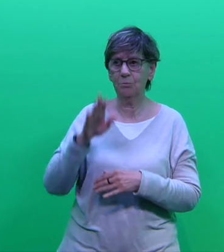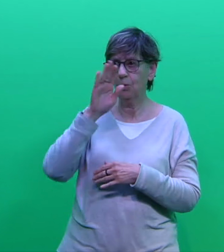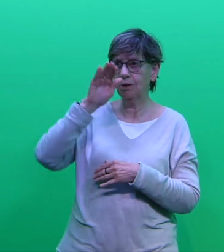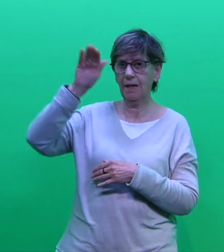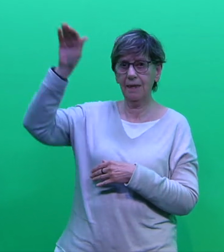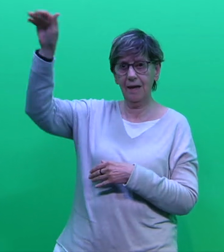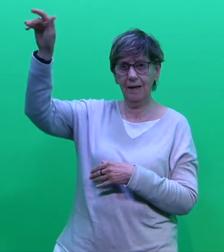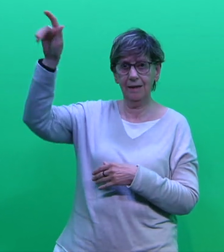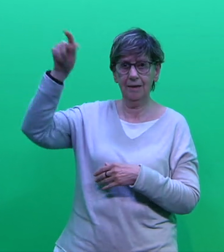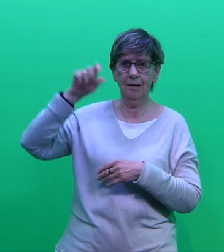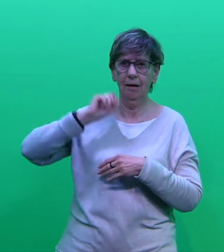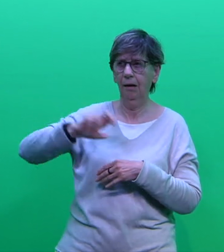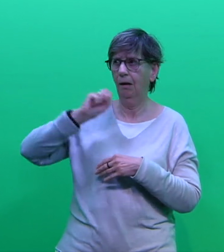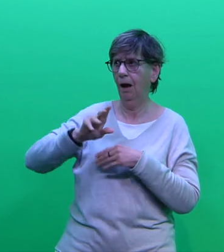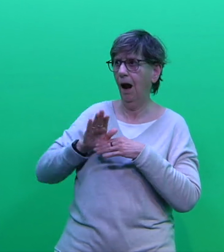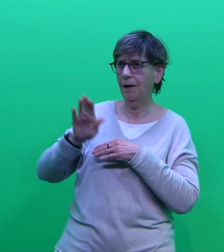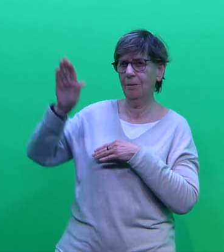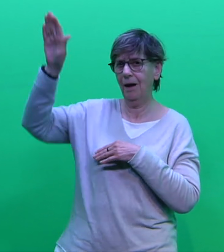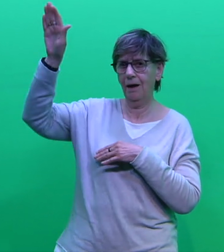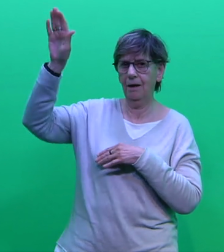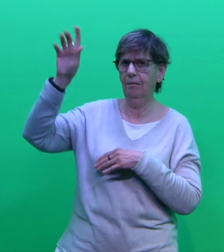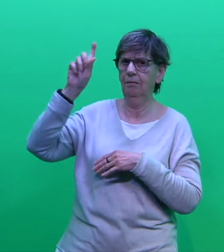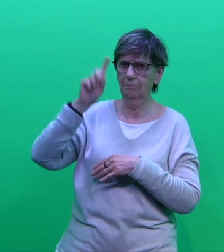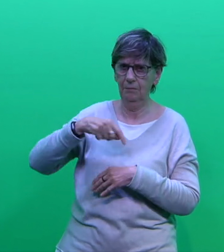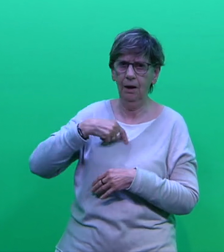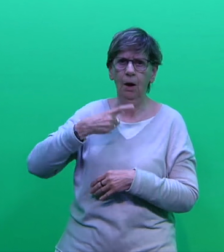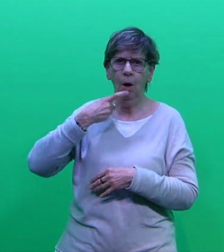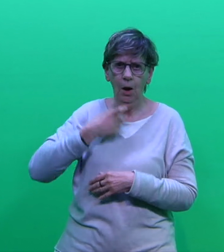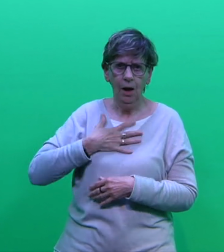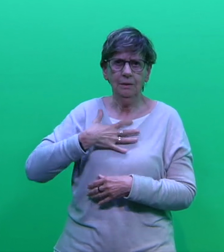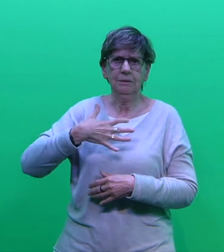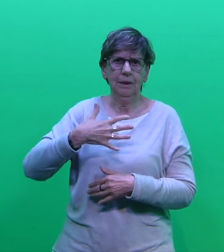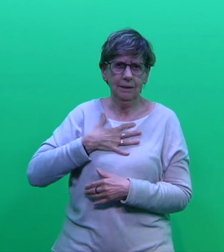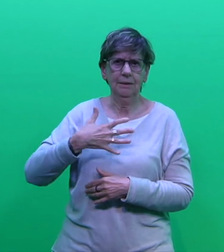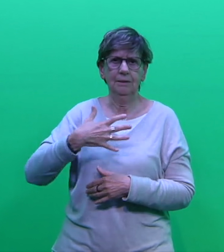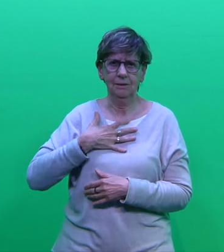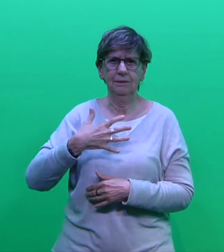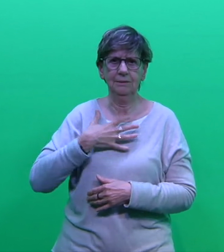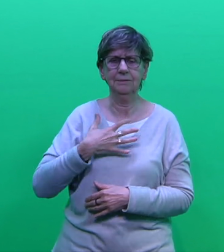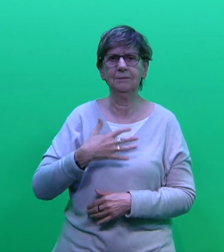Quan pujo alguna muntanya que fa pujada també em costa respirar.